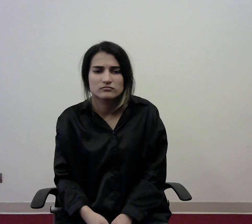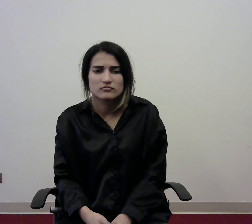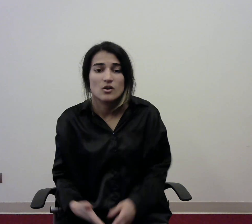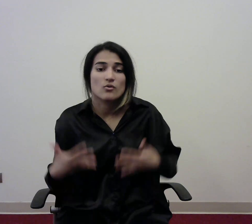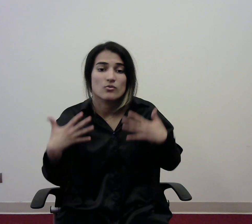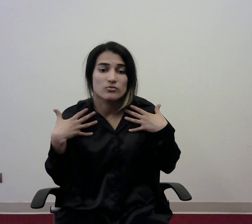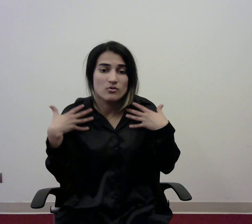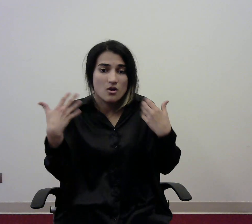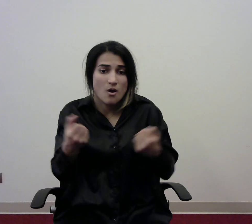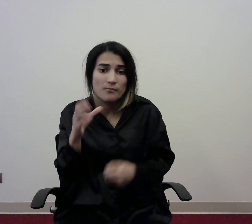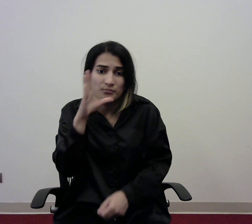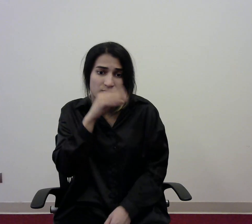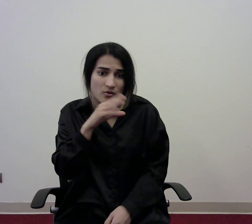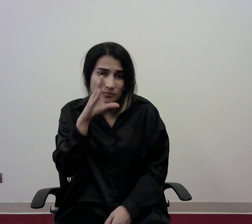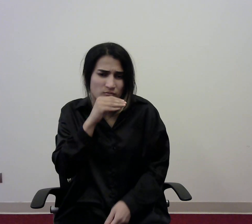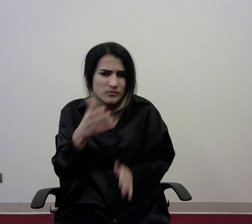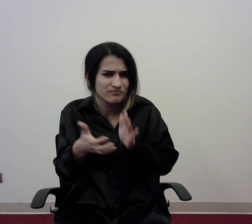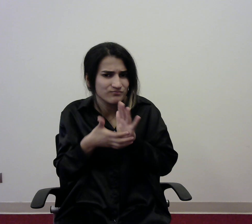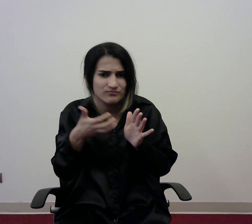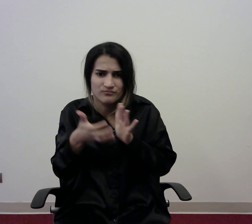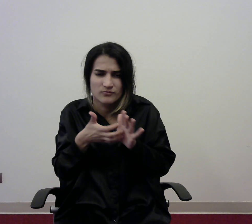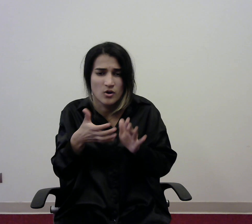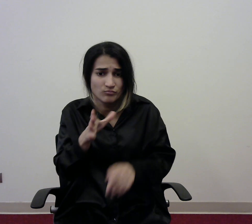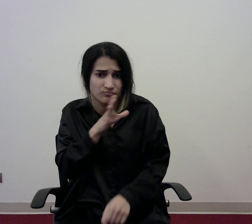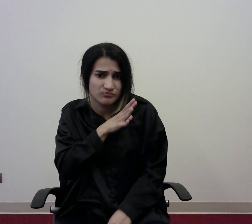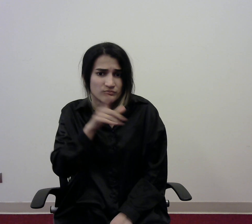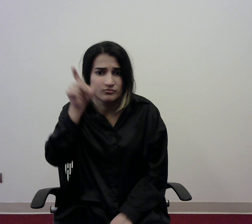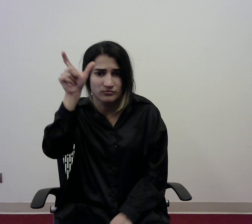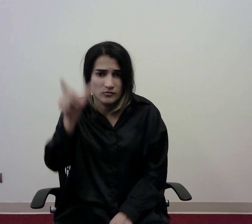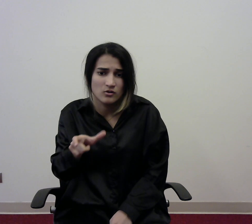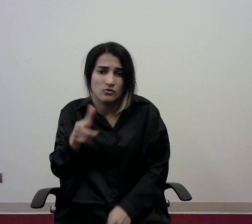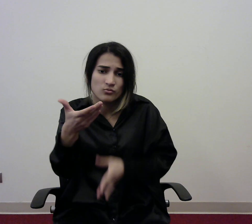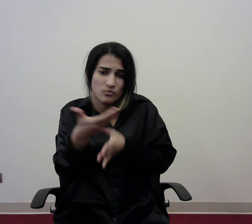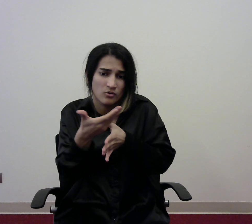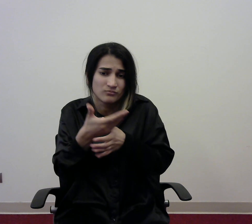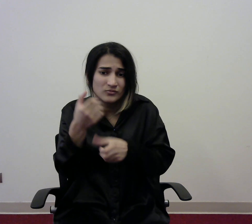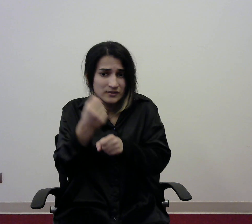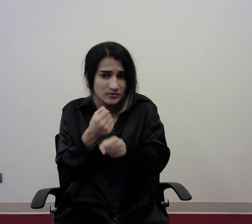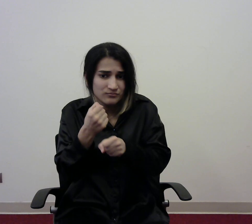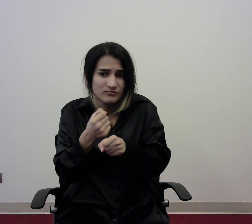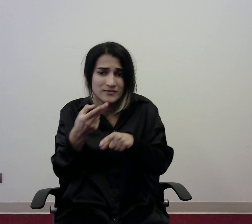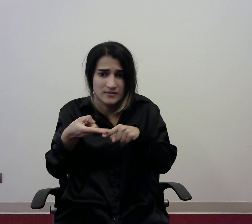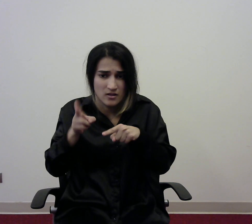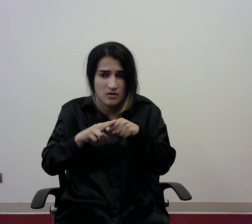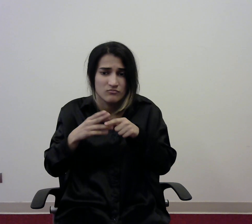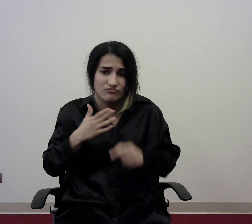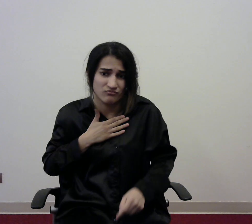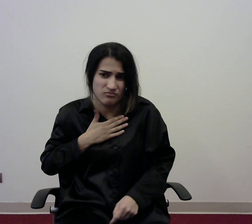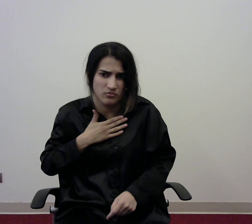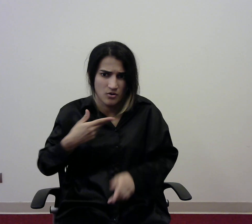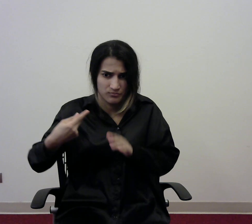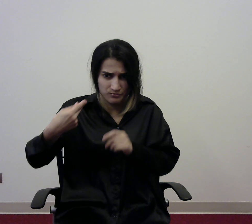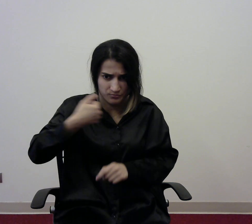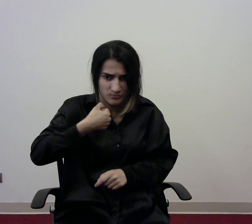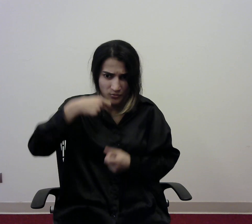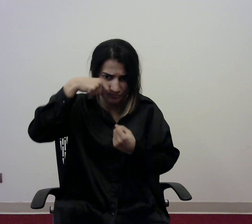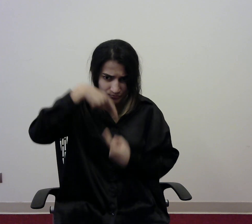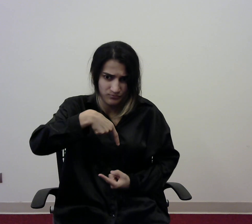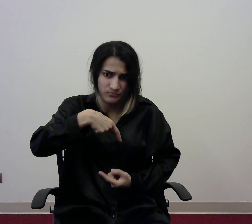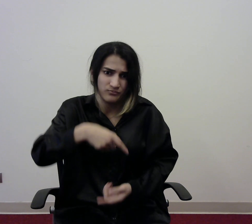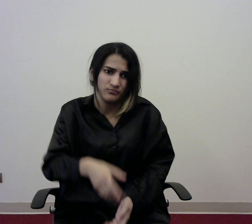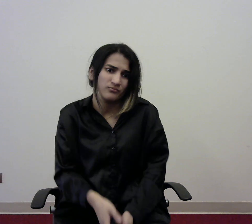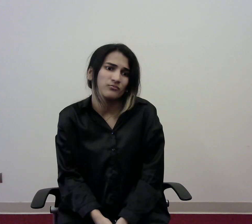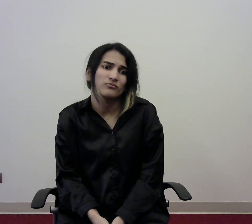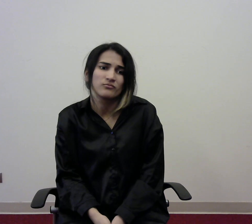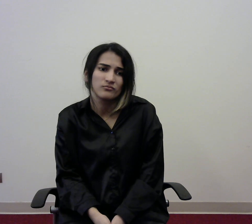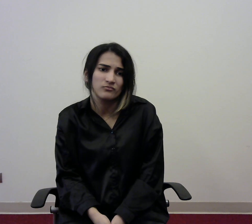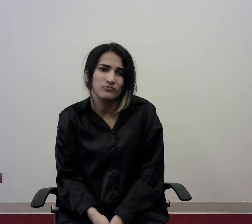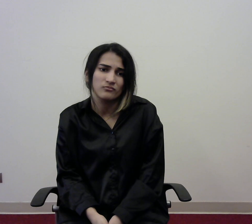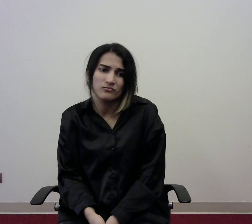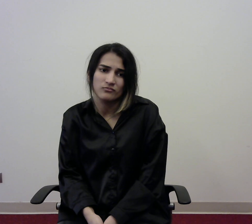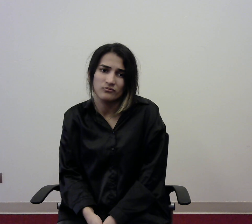Sağlamlıq imkanı məhdud olan şəxsə kömək etdiyimə görə mənə ödəniş düşürmü?